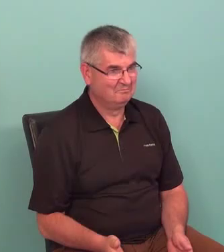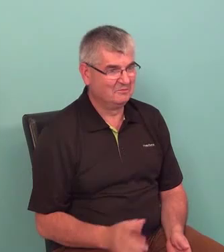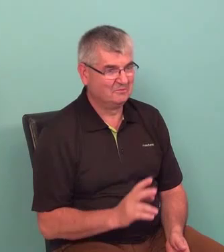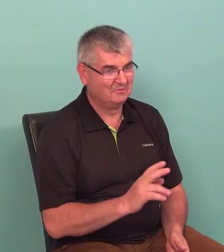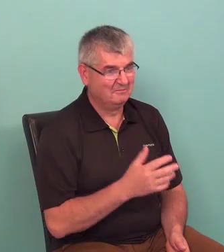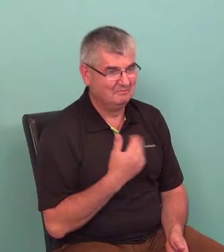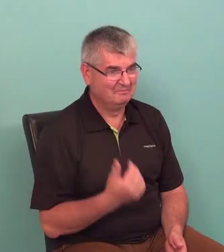Nie mam nikogo.